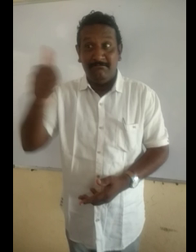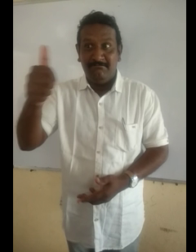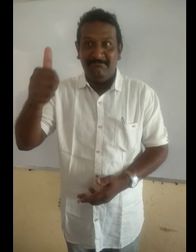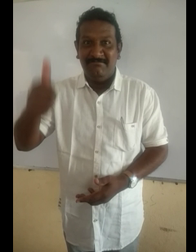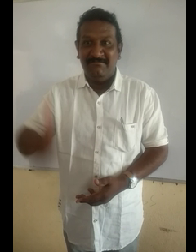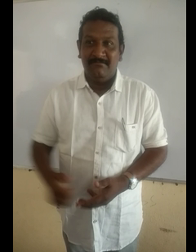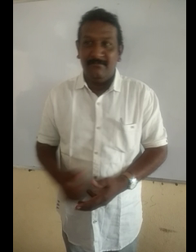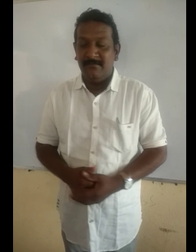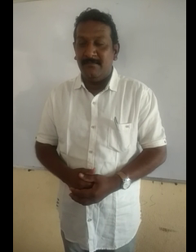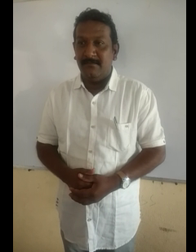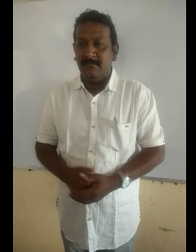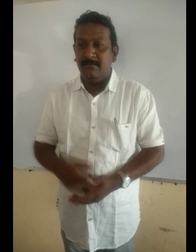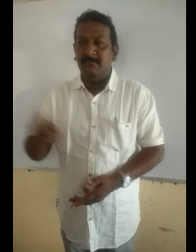you are good